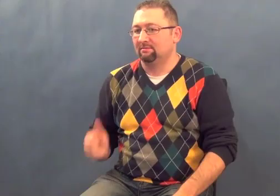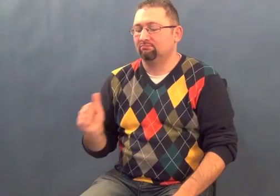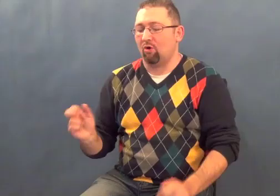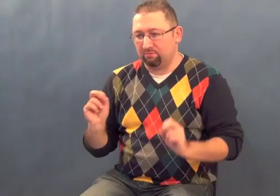Ok.